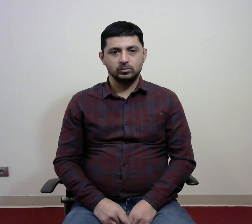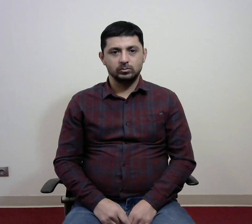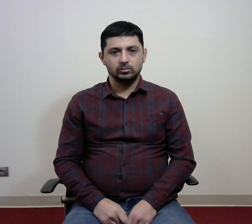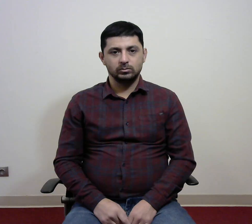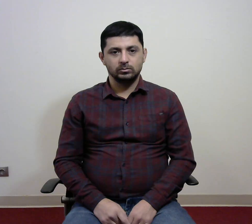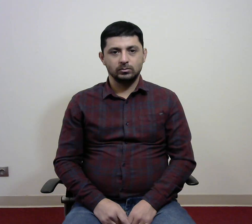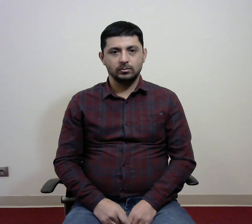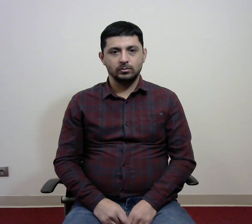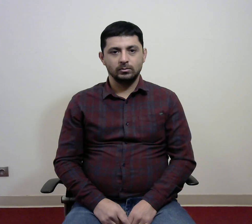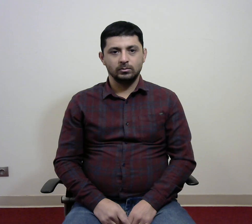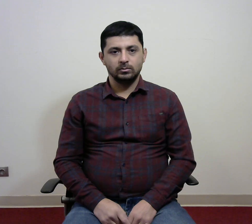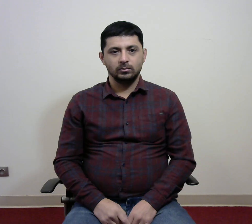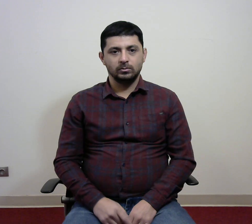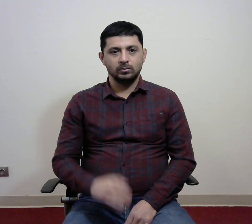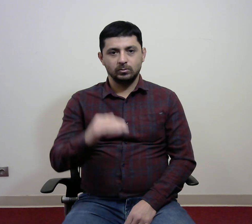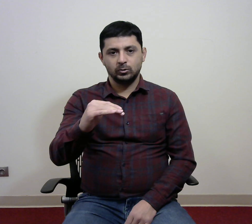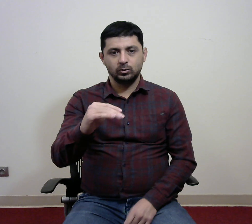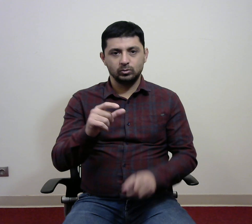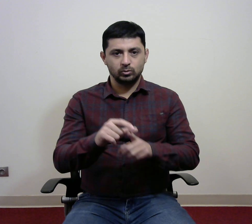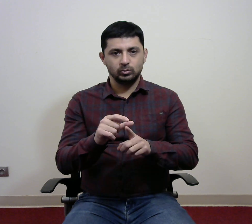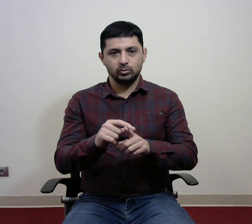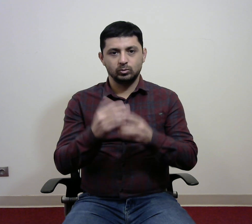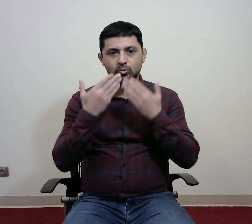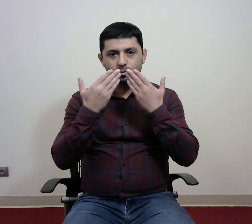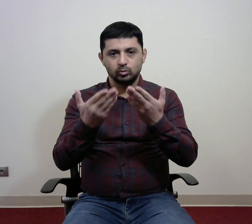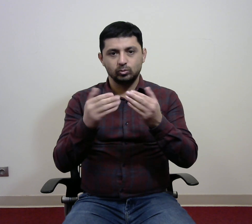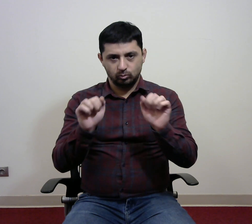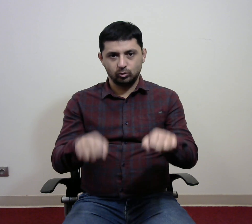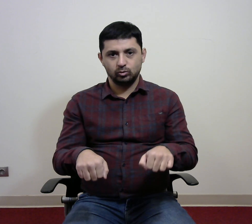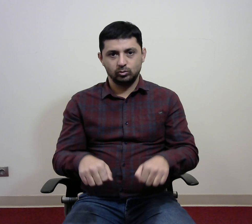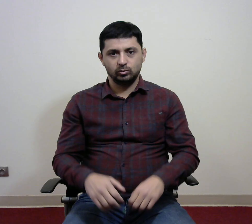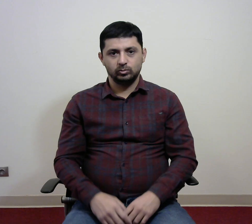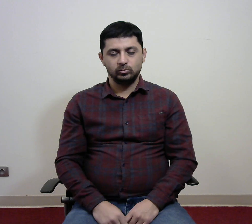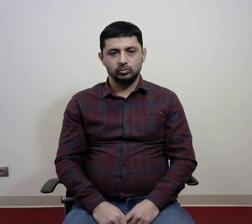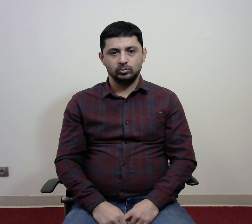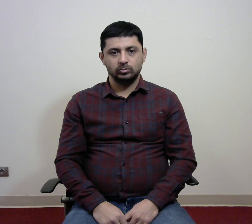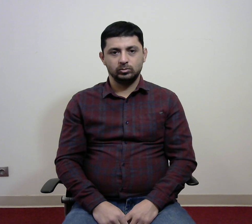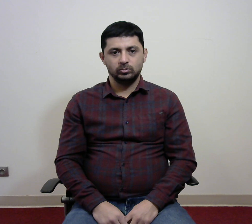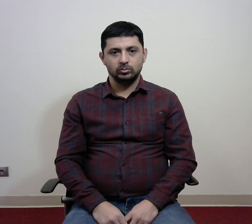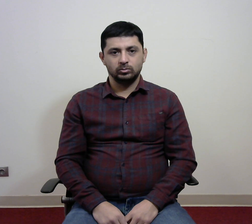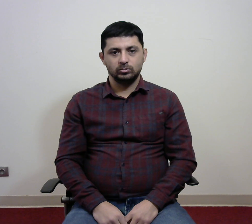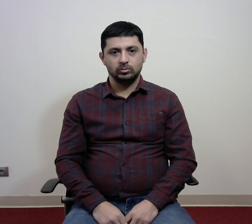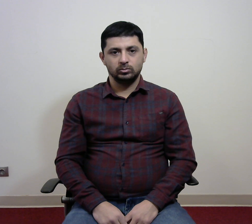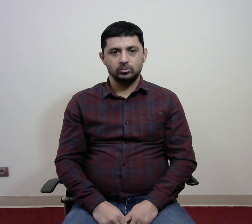Sizdən söz soruşmaq olar?